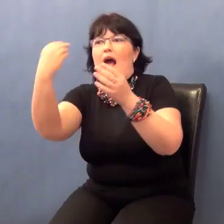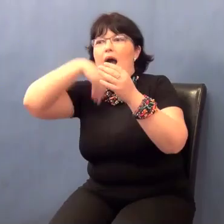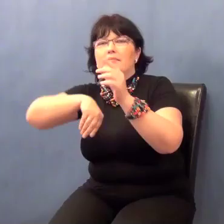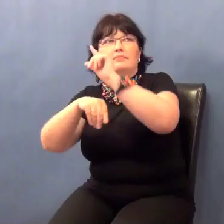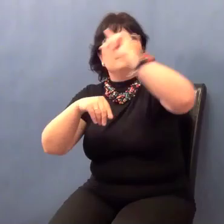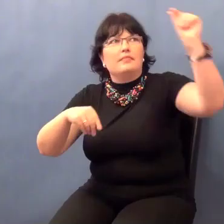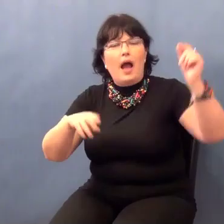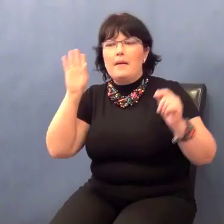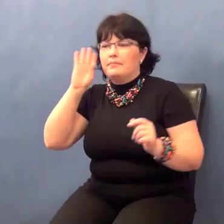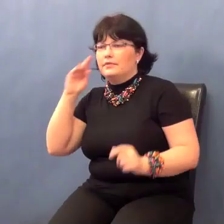Ptaszek zjadł je i wraca do zegara.